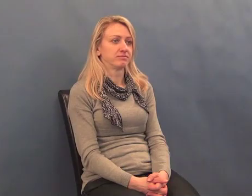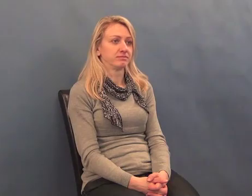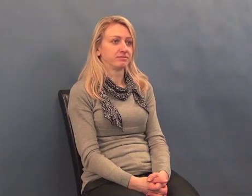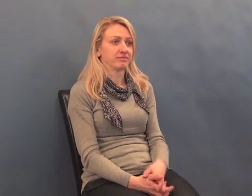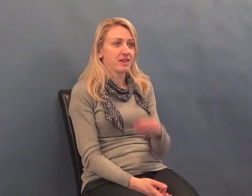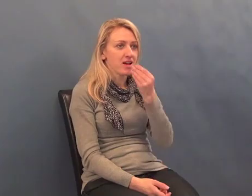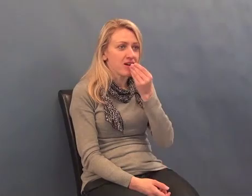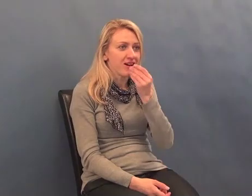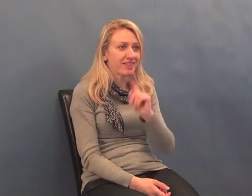Jeść nie wolno.